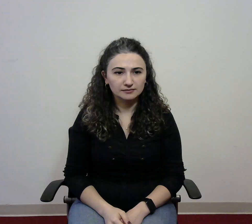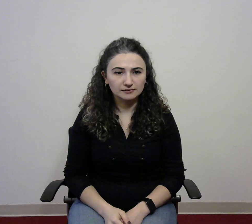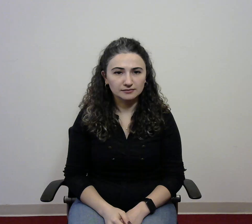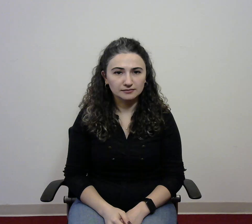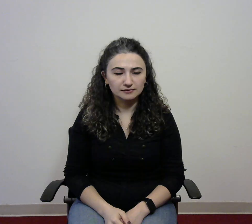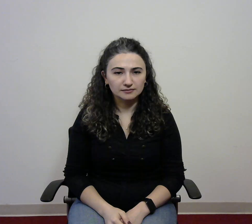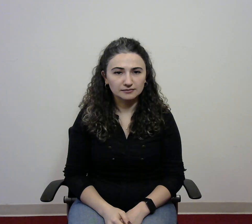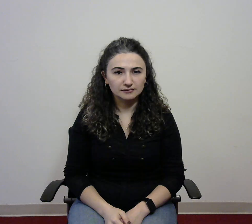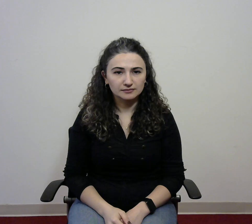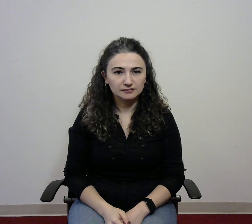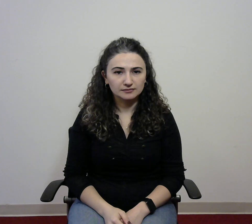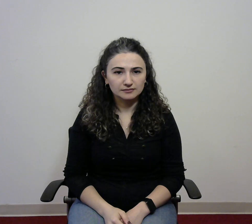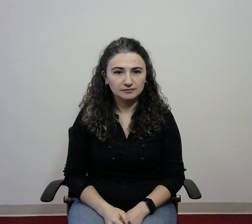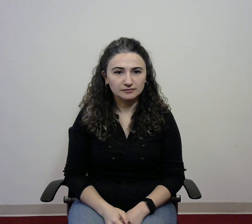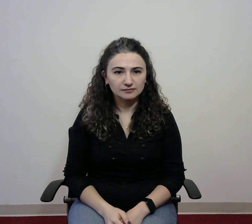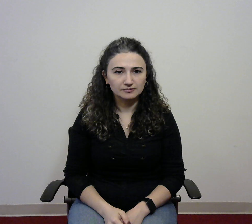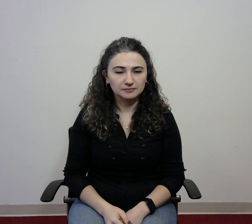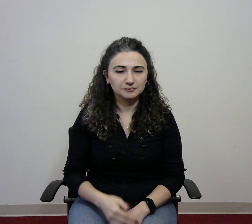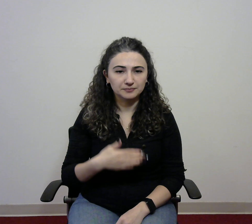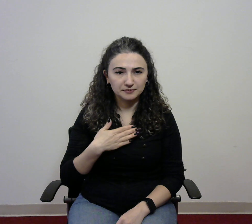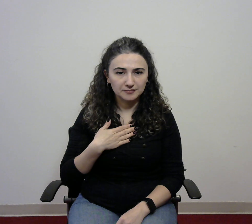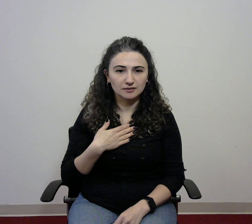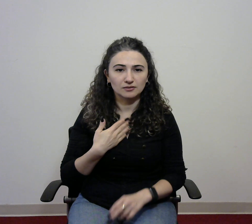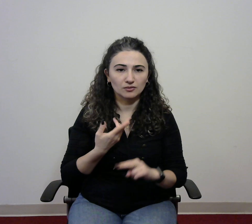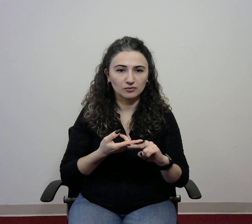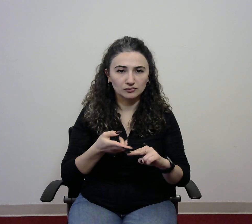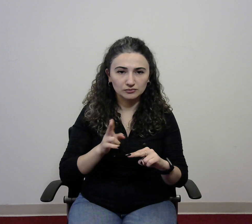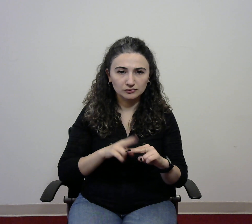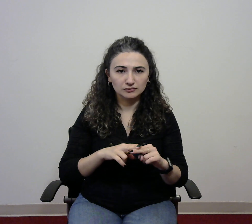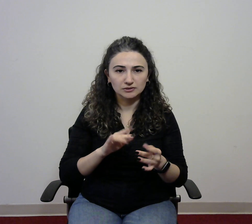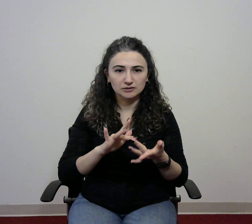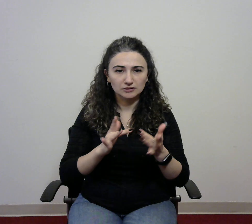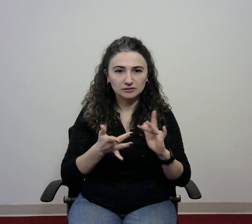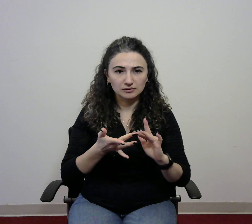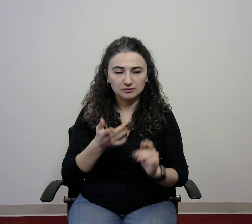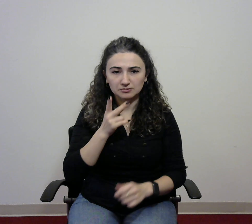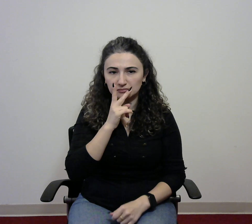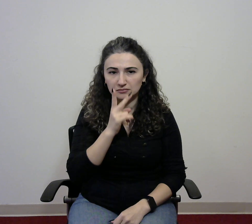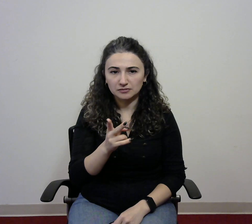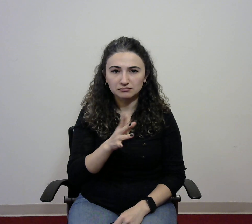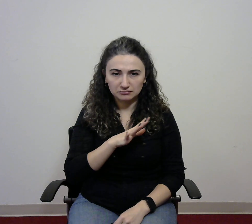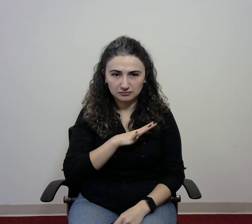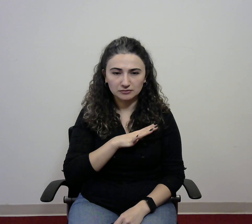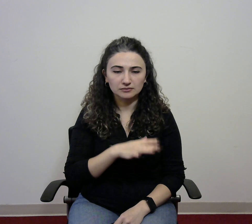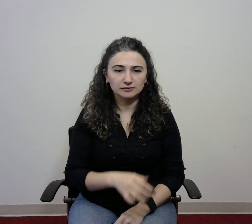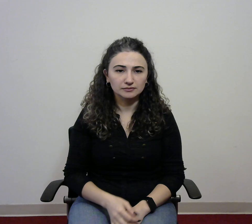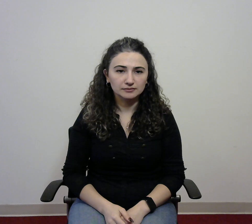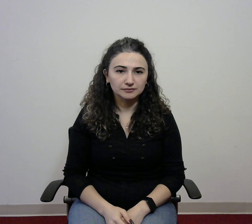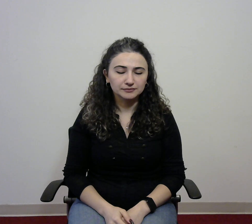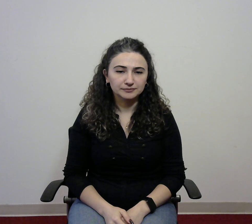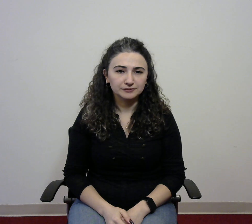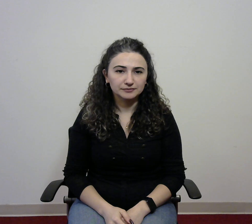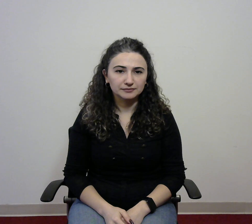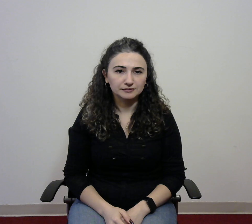Mən bunu internetdə görmüşəm